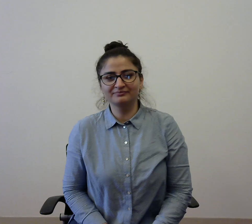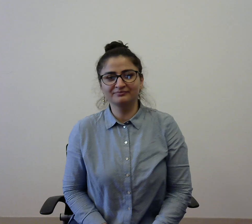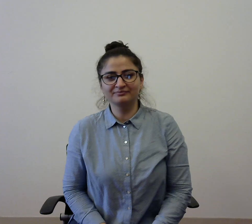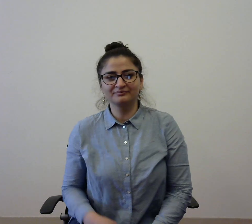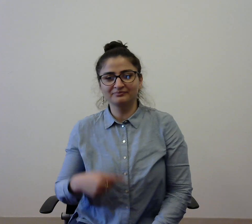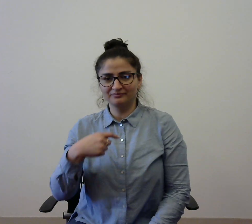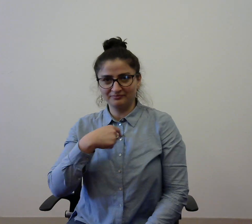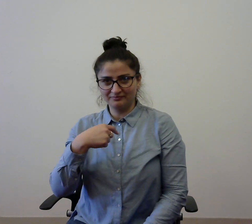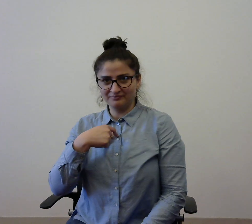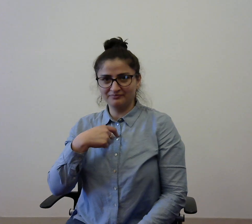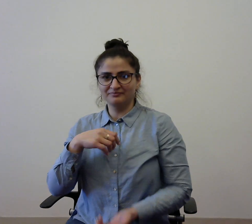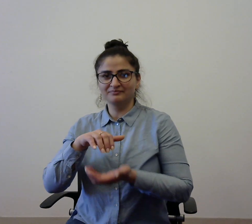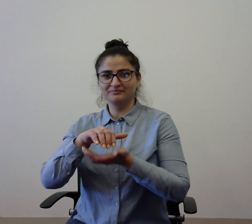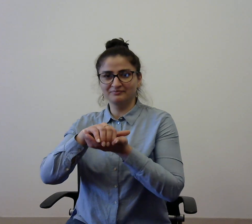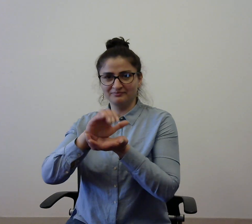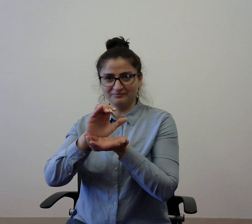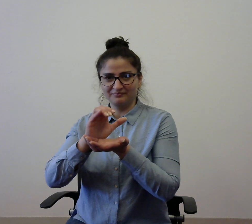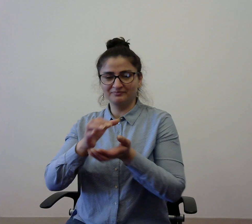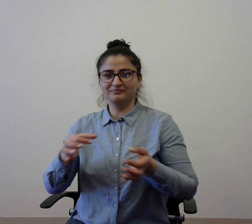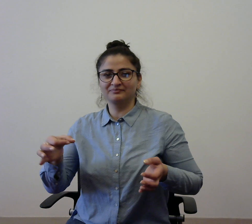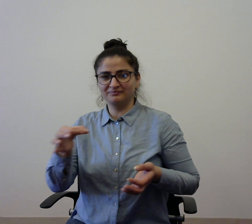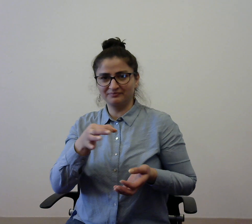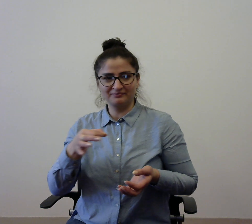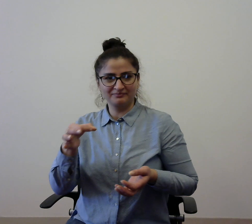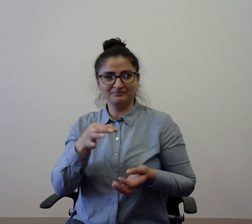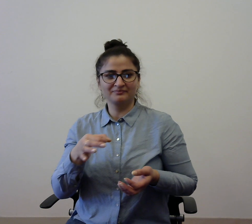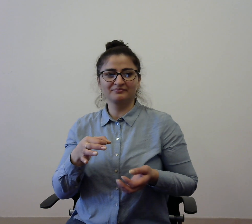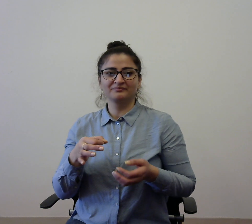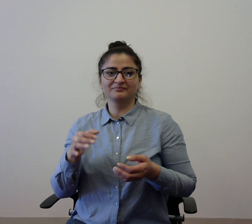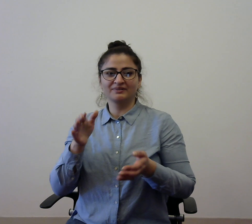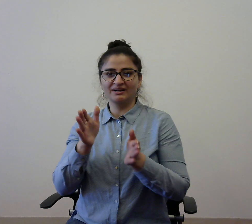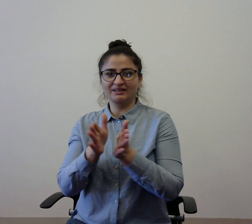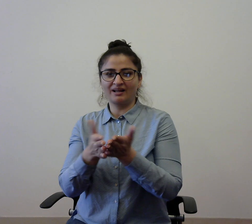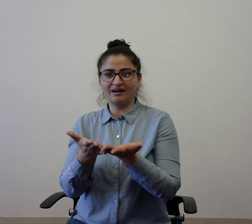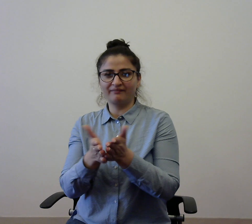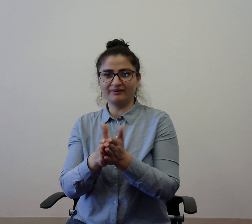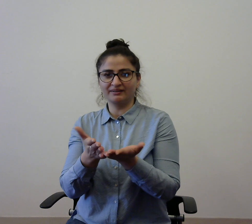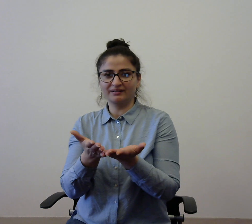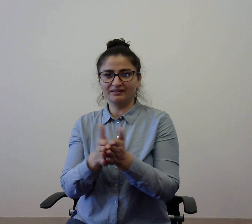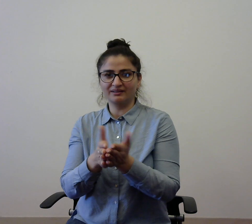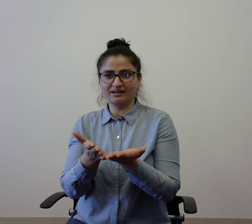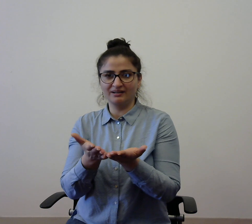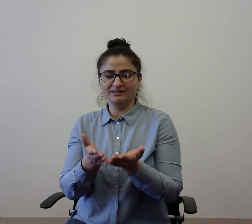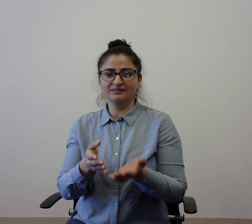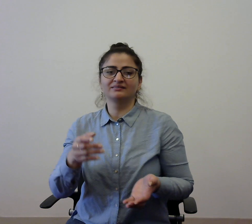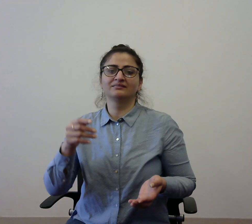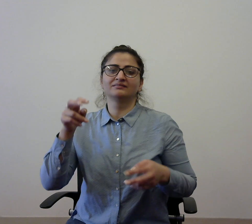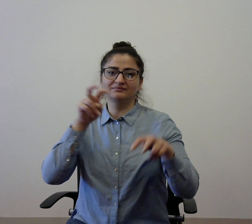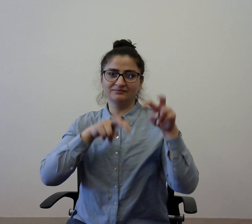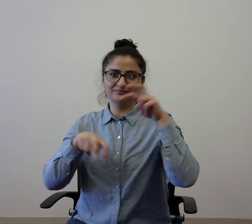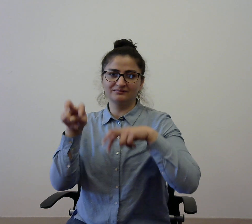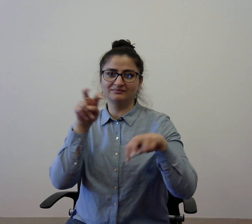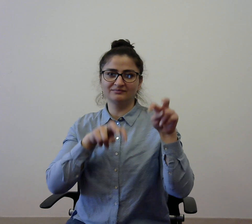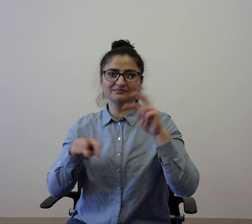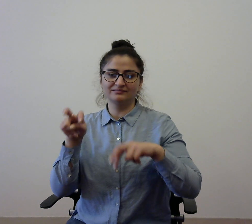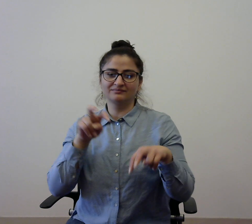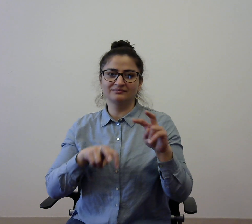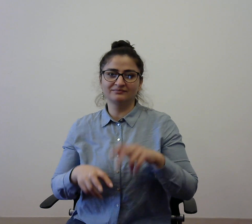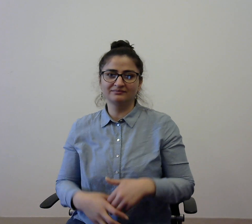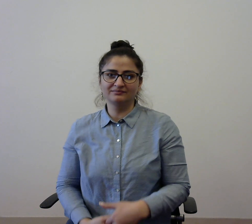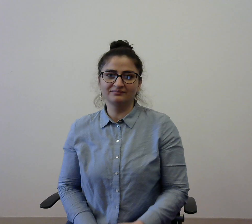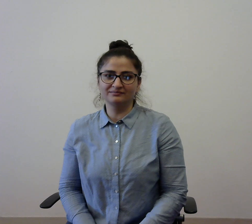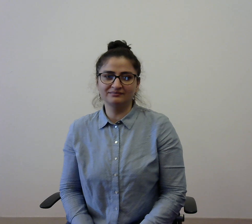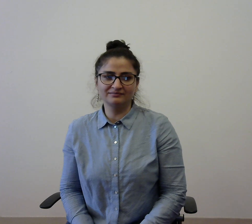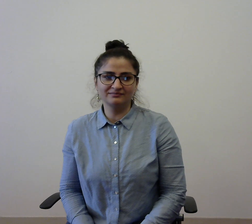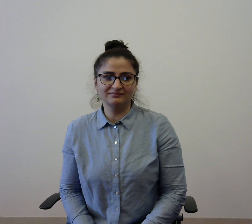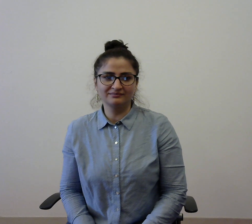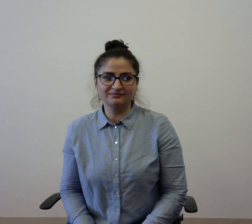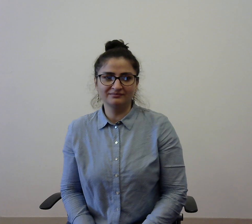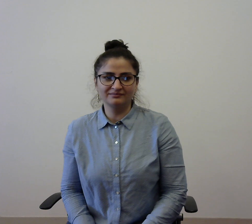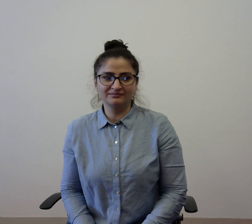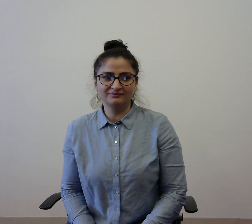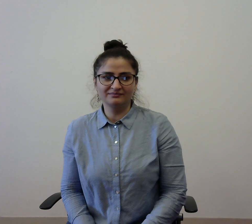Mən "Dəfinələr Adası" kitabını axtarıram